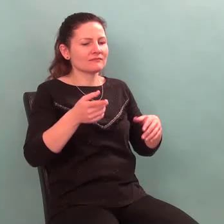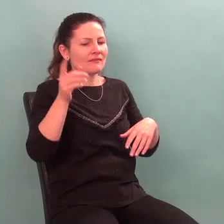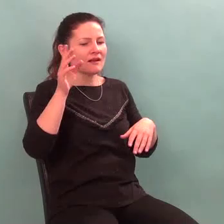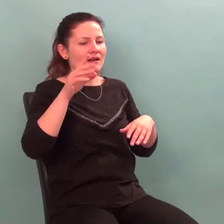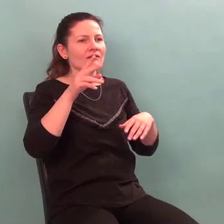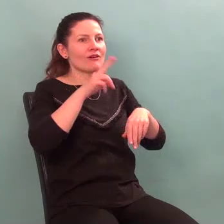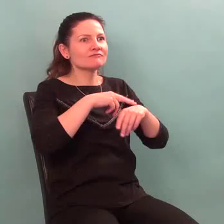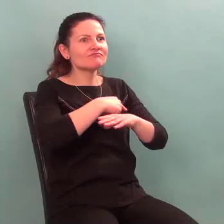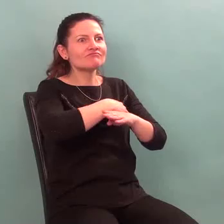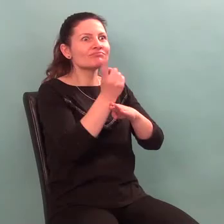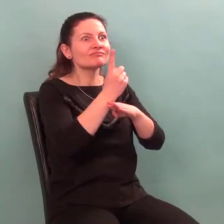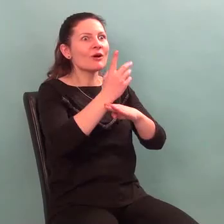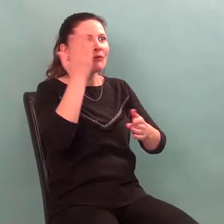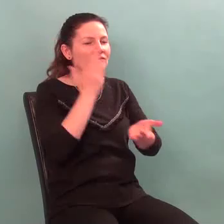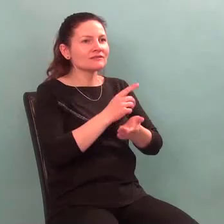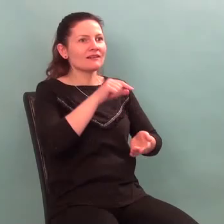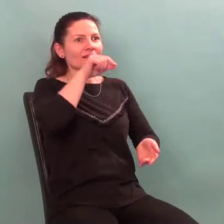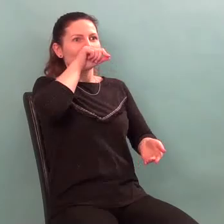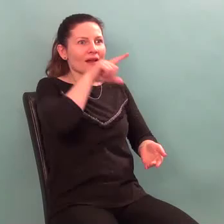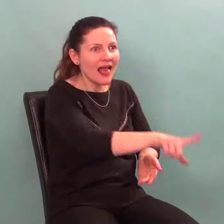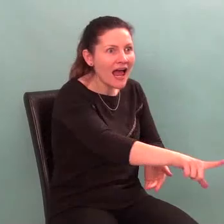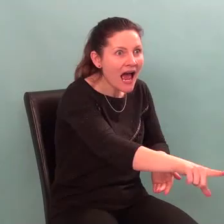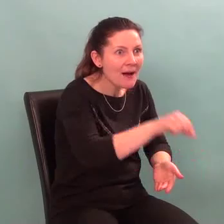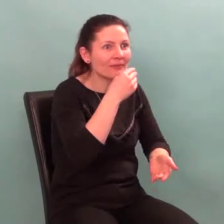Wybija godzina dwunasta, wychodzi ptaszek, zjada i kradnie.